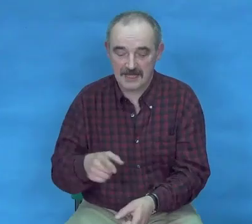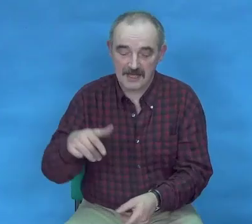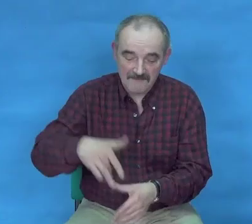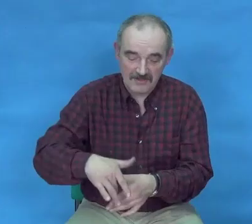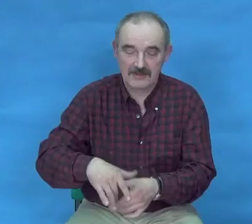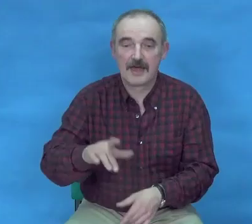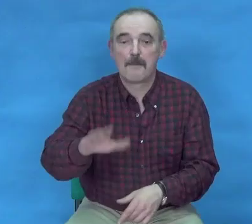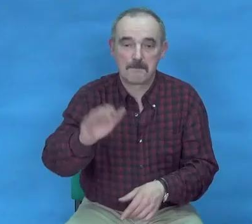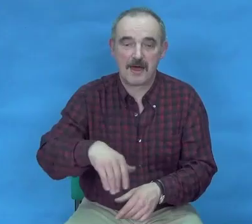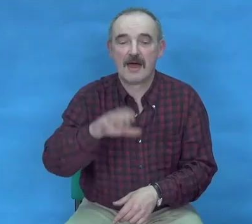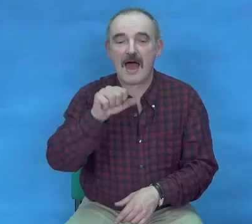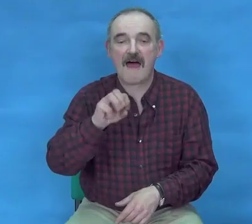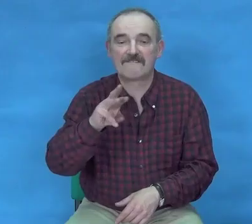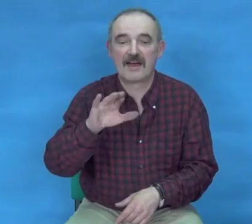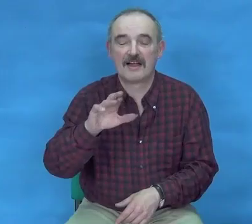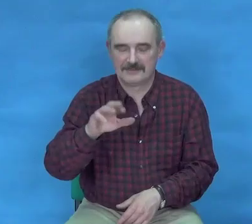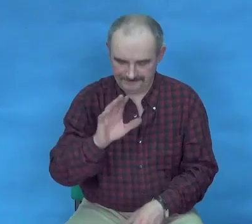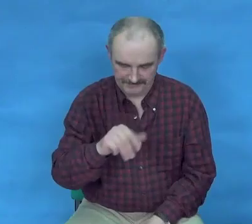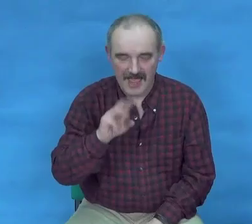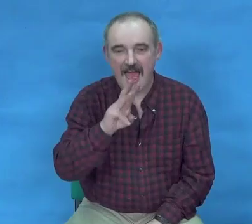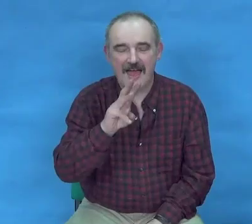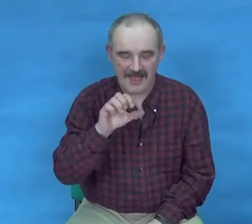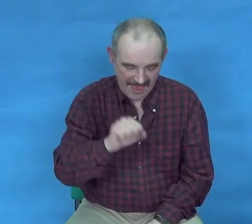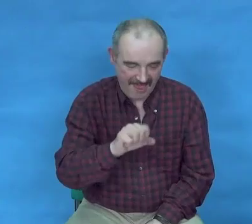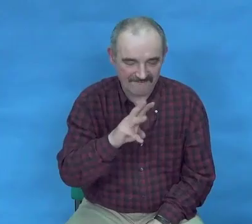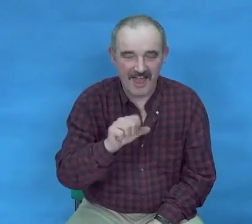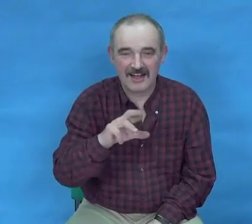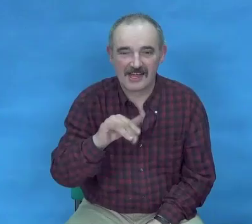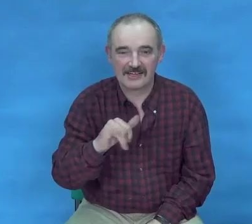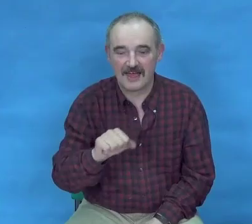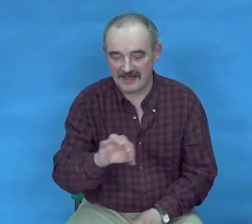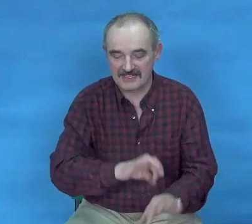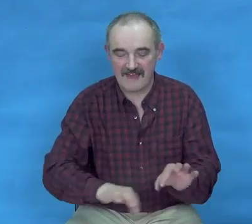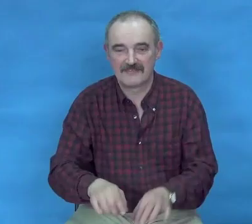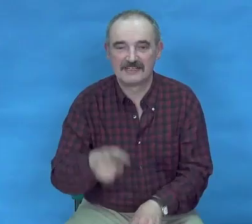W środku może jest awaria, może naprawiają.